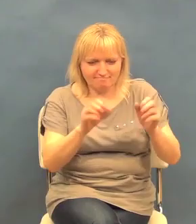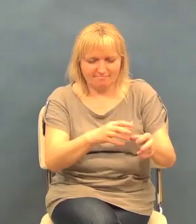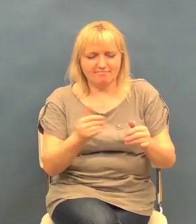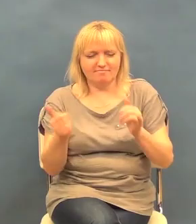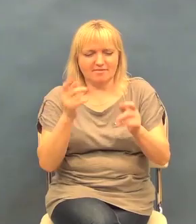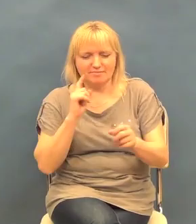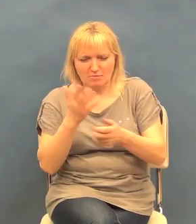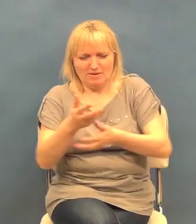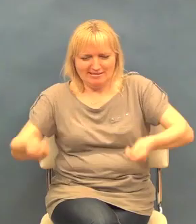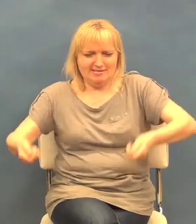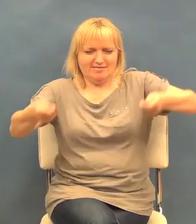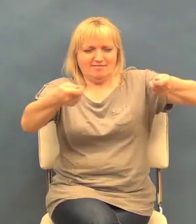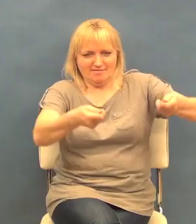Stawiają rower, chłopcy pomagają postawić pojemnik na rower.